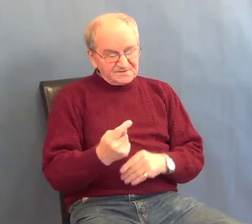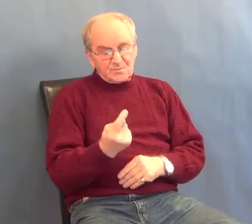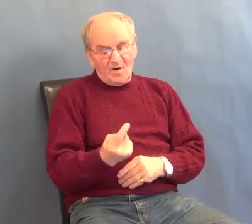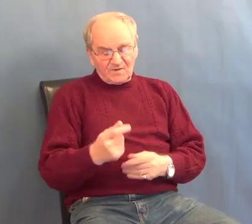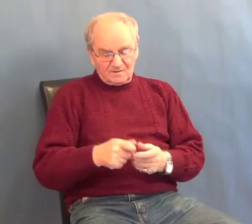Spławik.